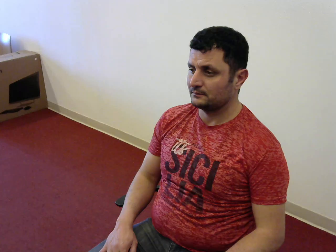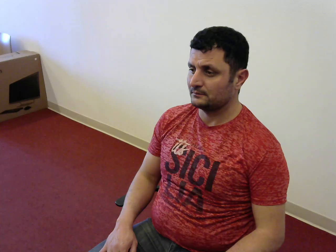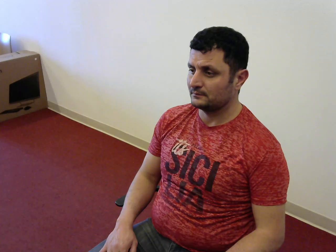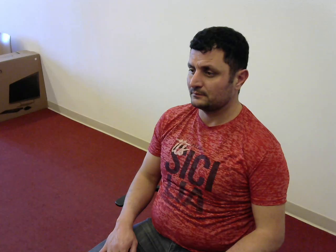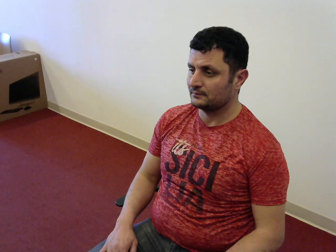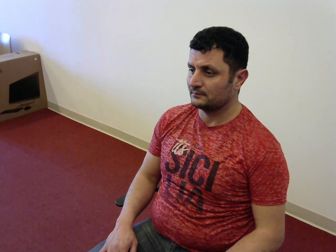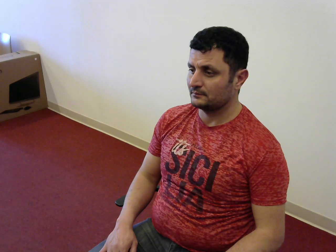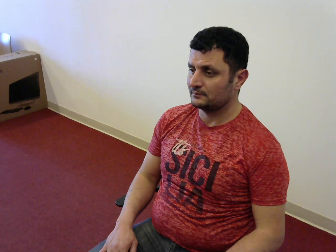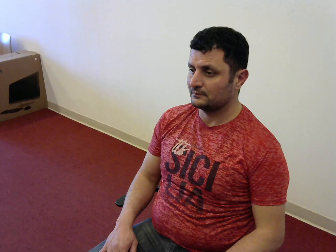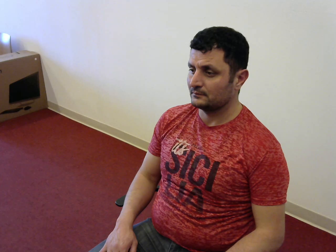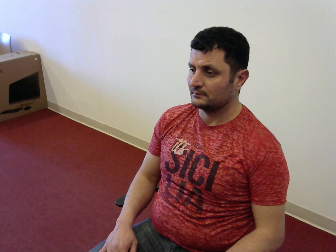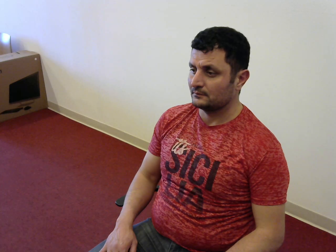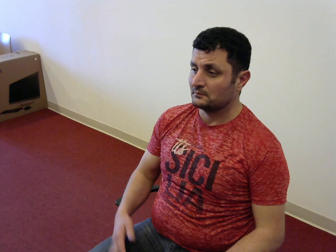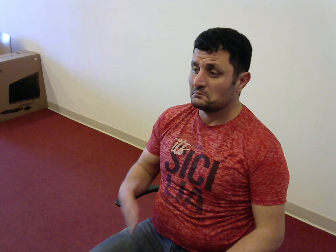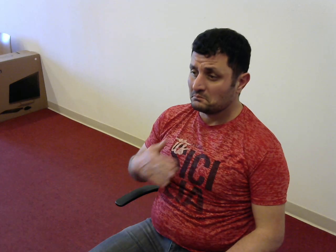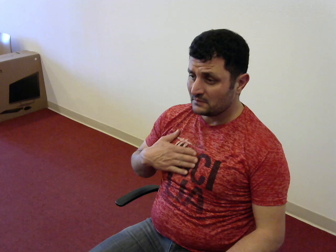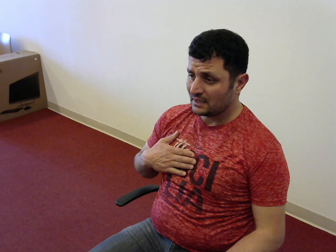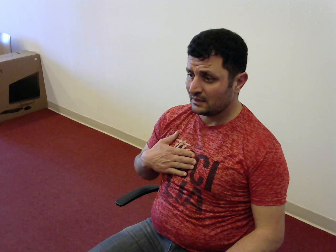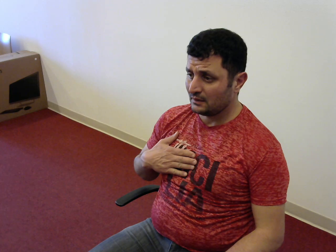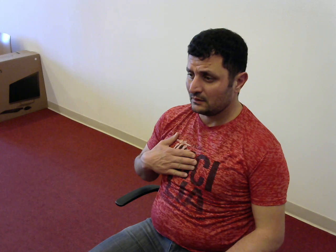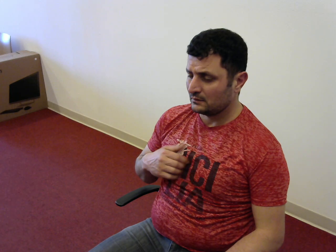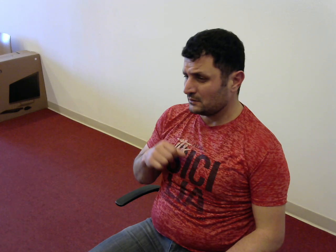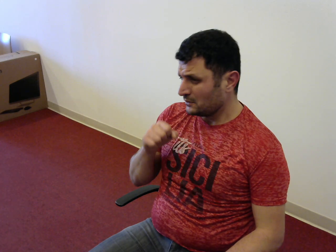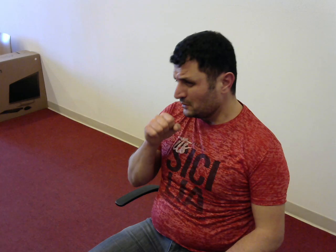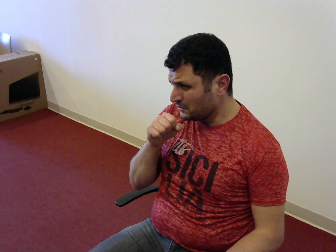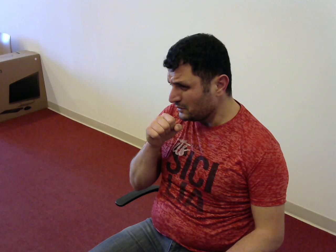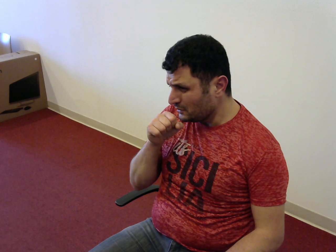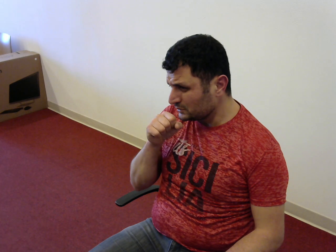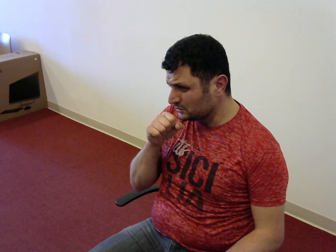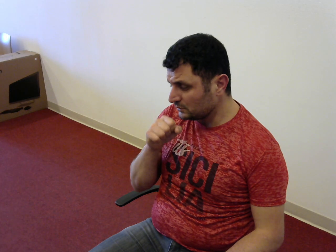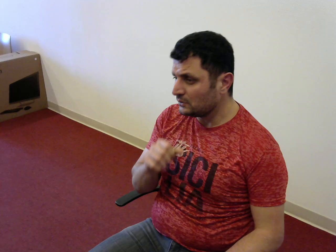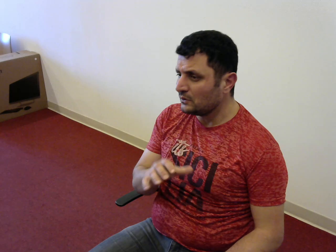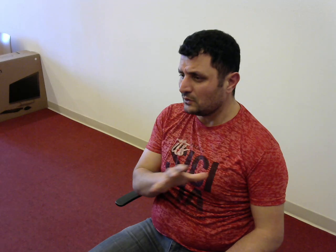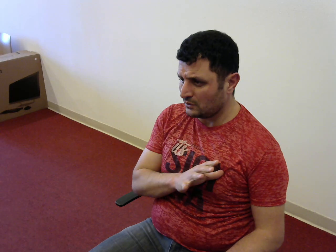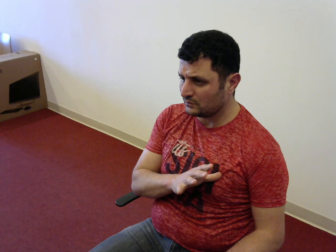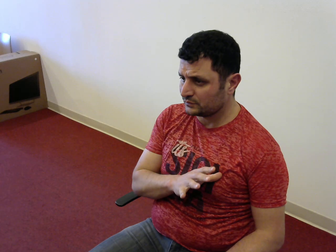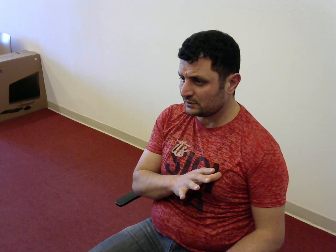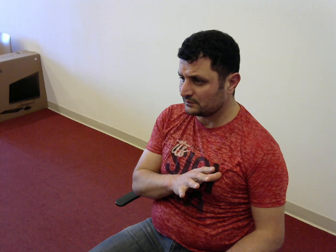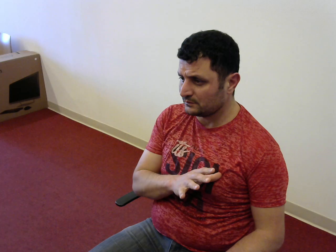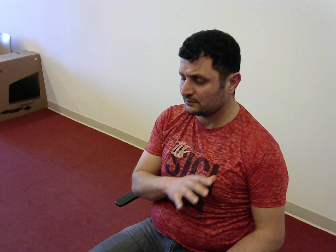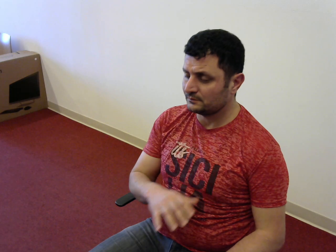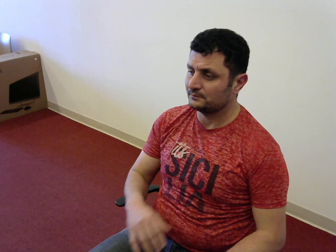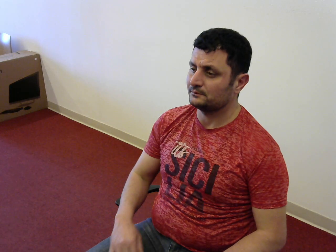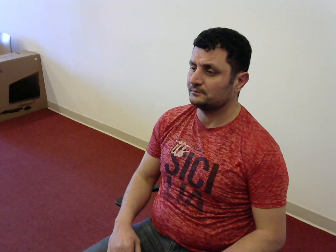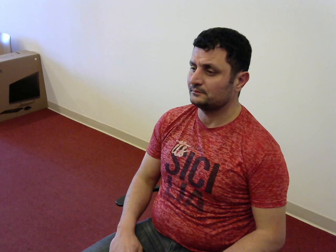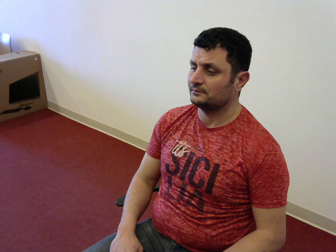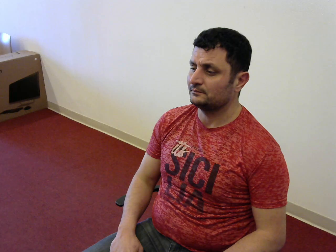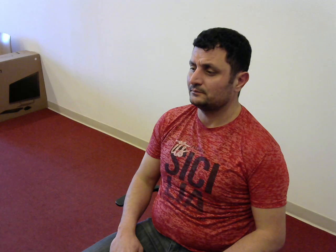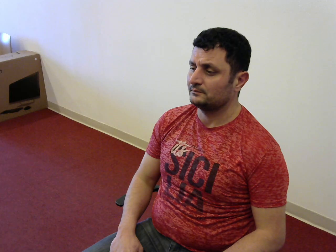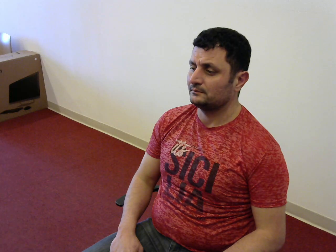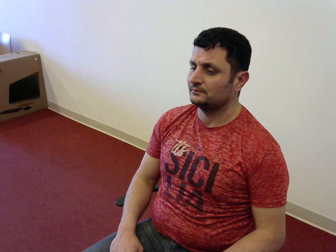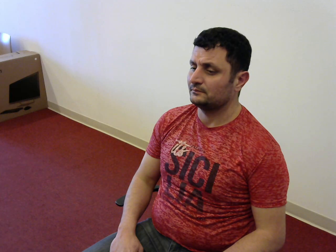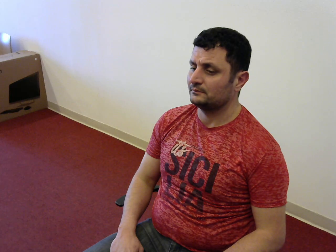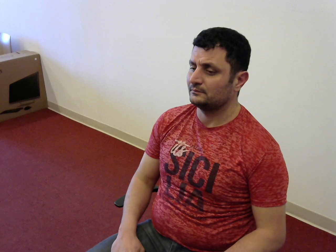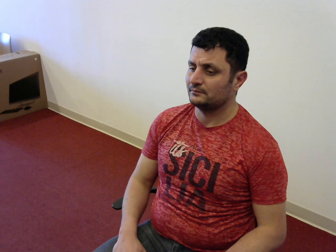Mən zökəm olmuşam